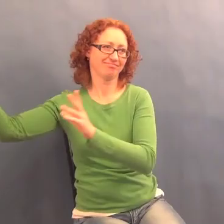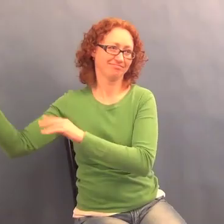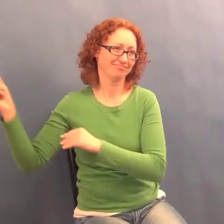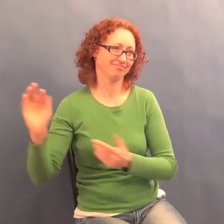Koniec.